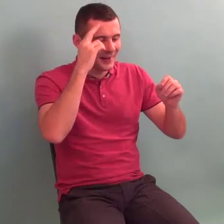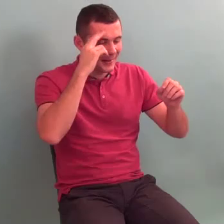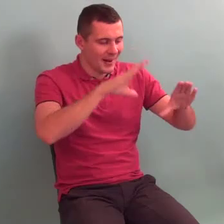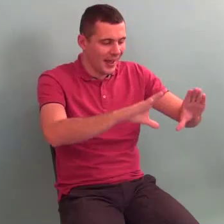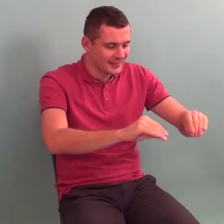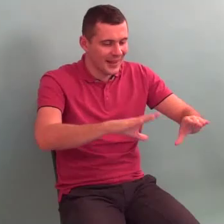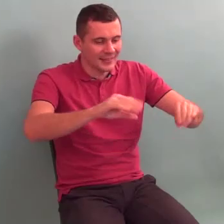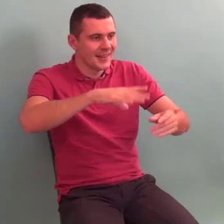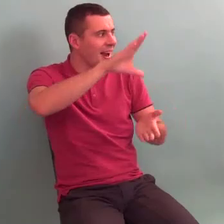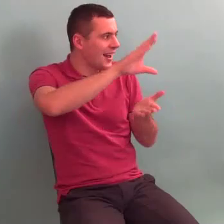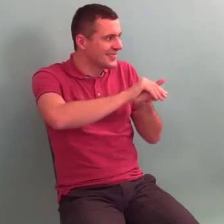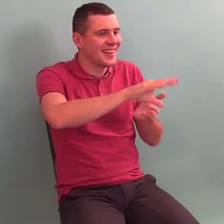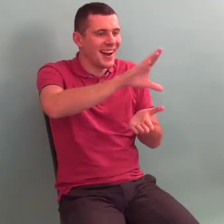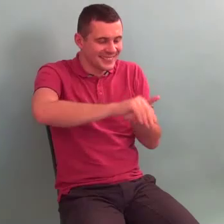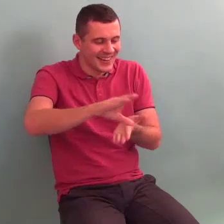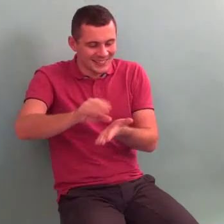Górny i dolny obrazek są kompletem.